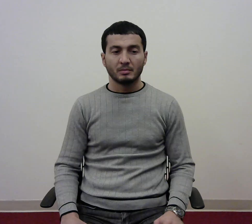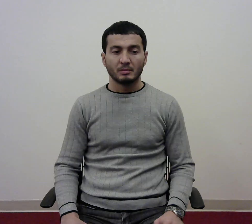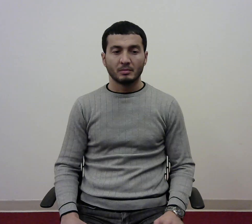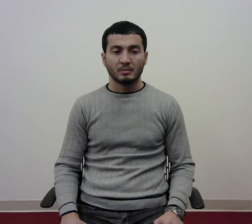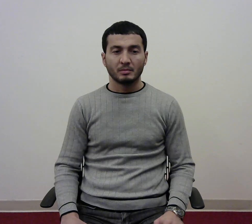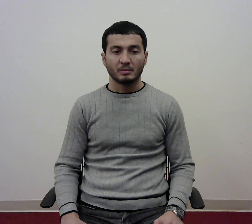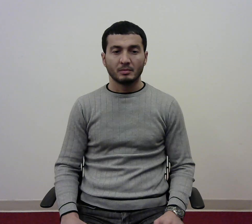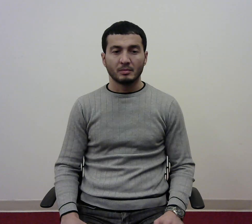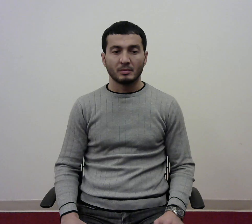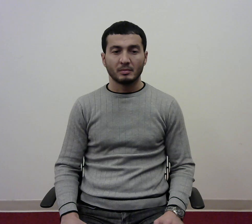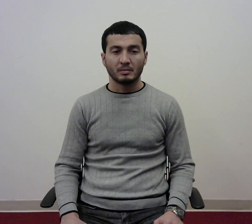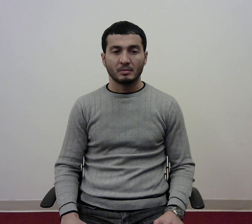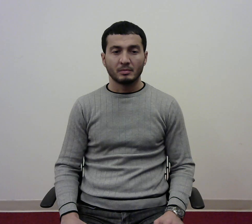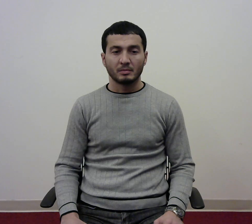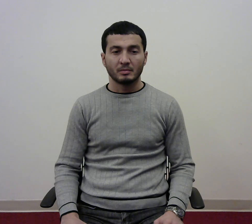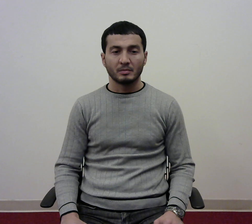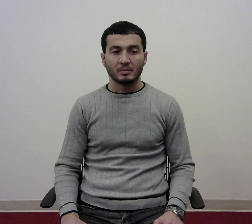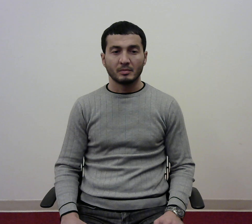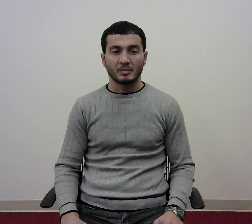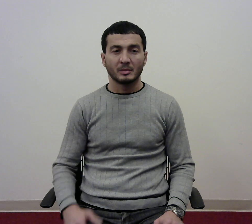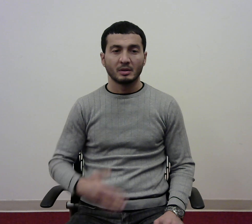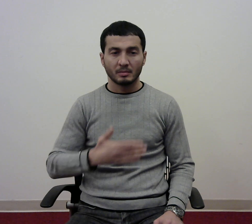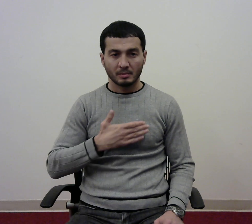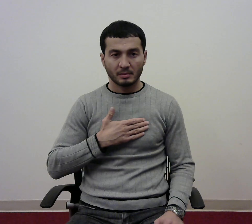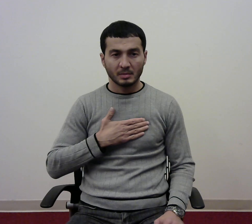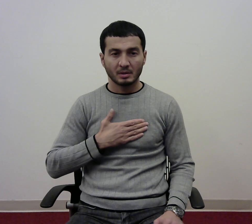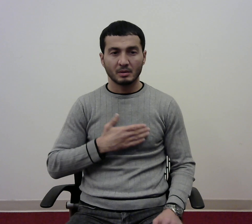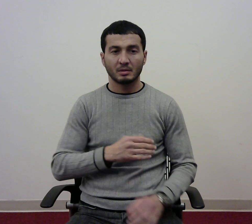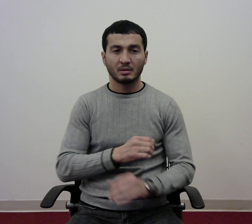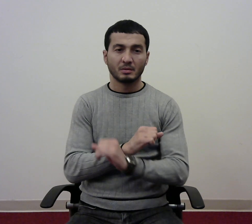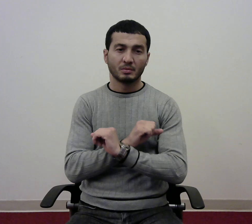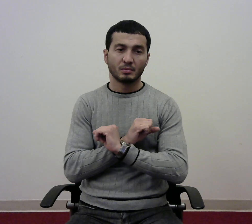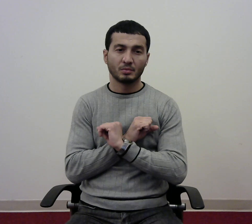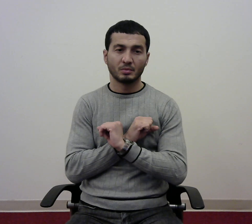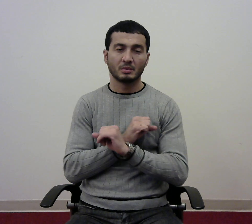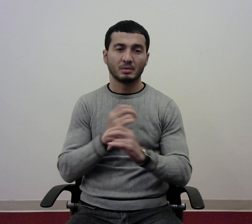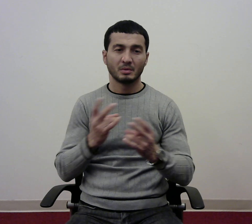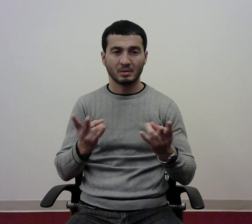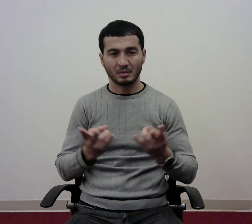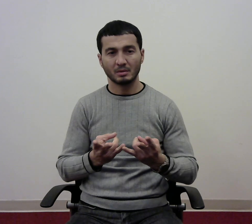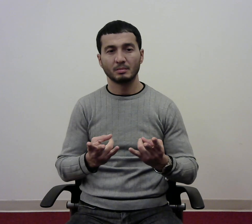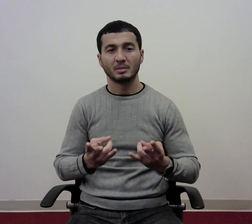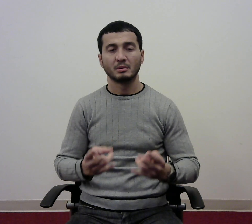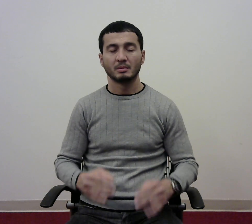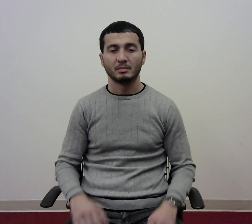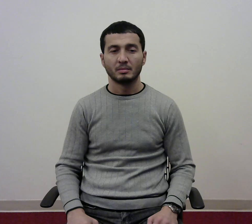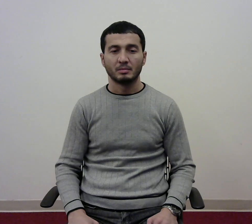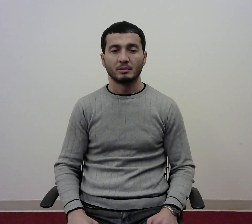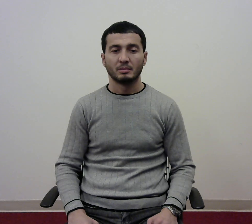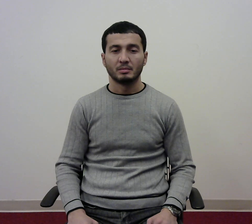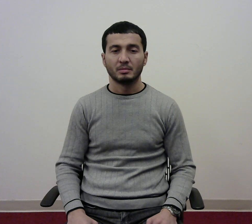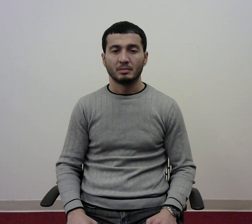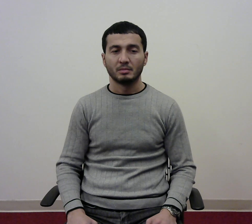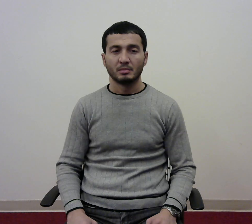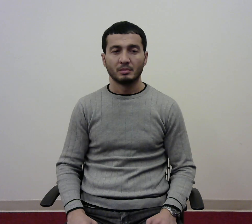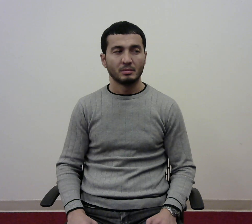Mənə istirahət etmək lazımdır